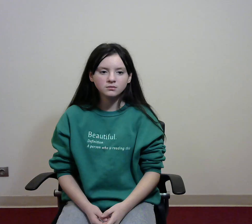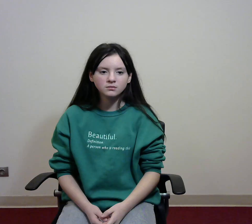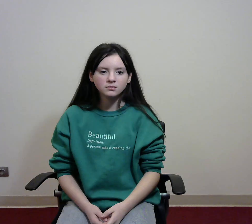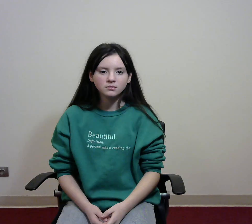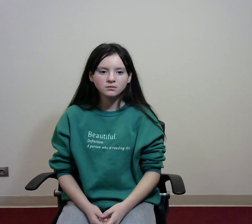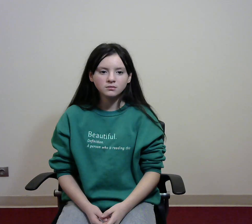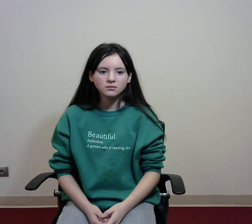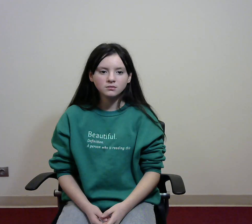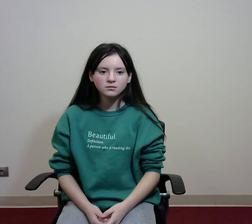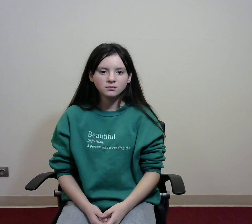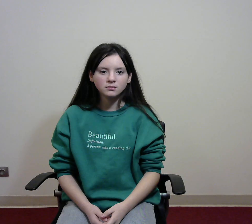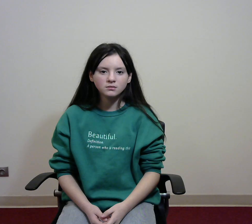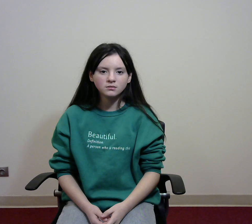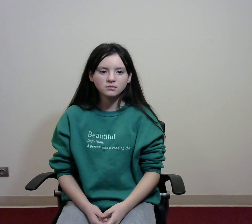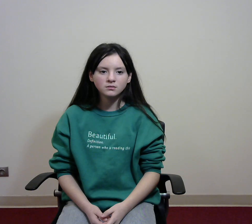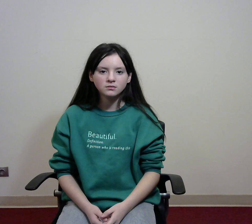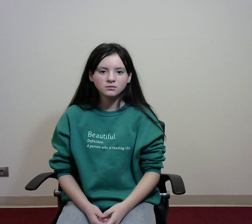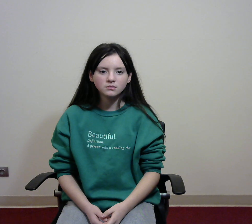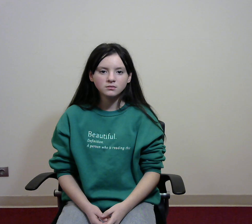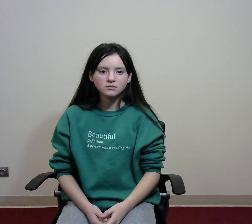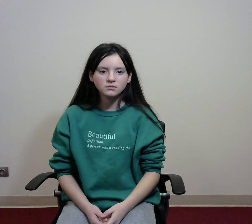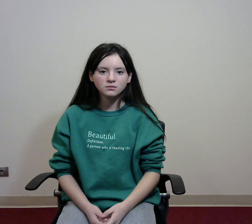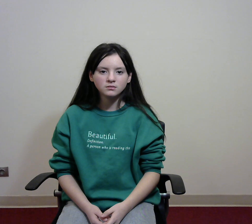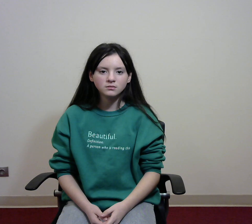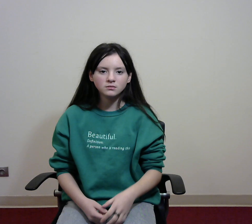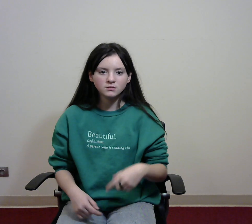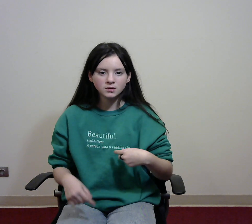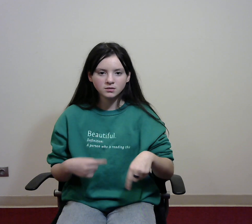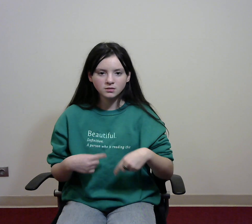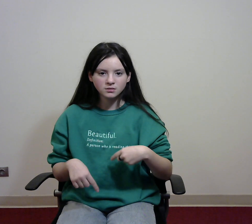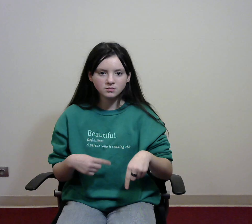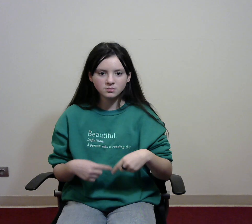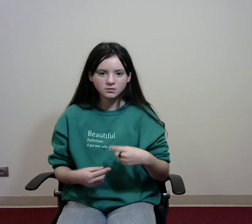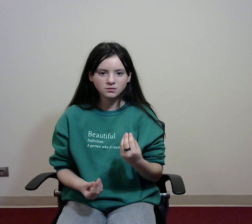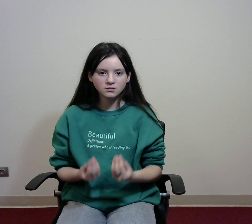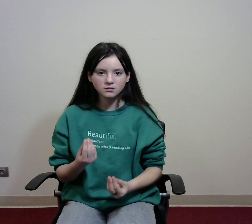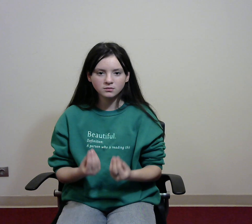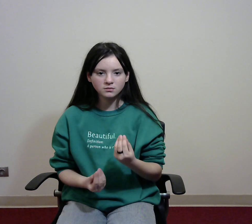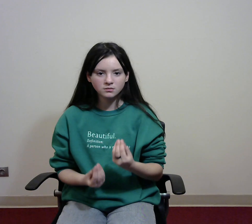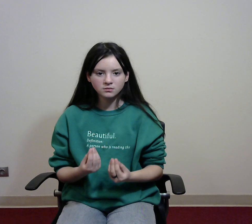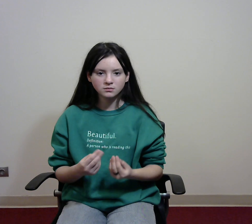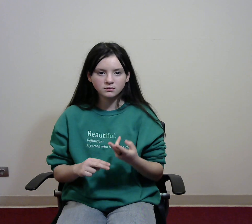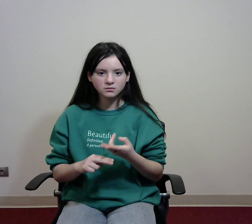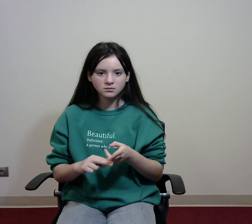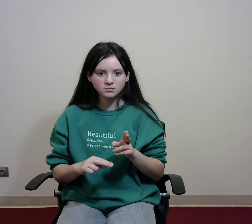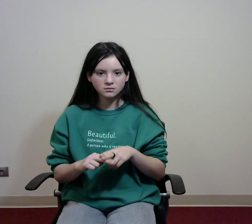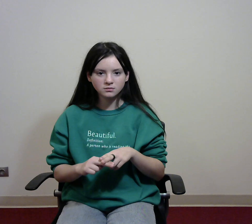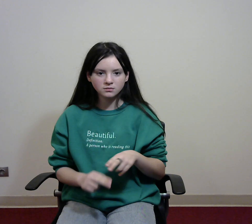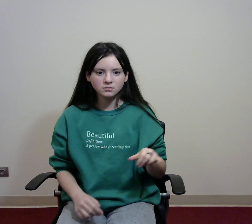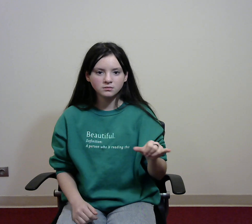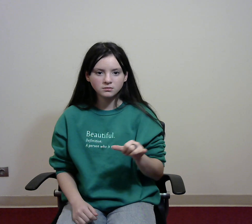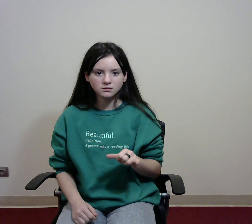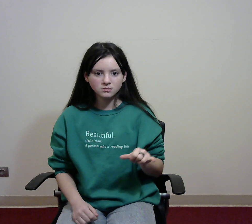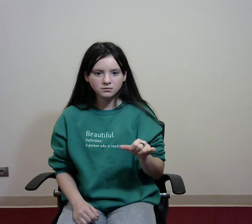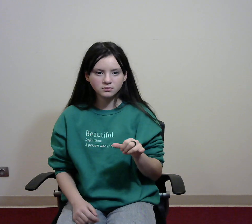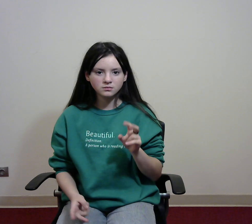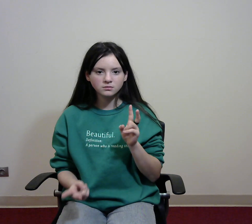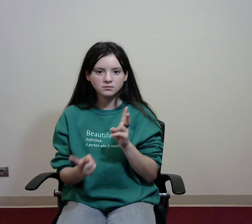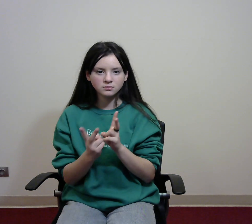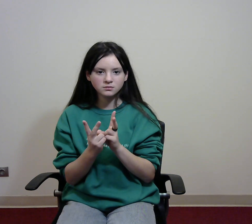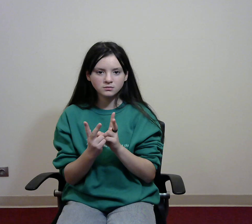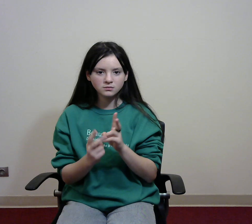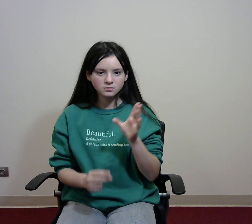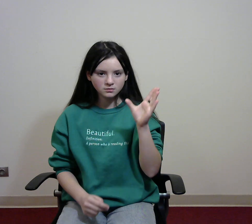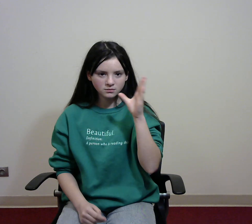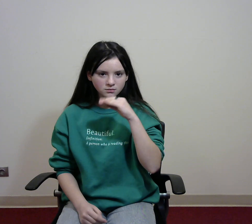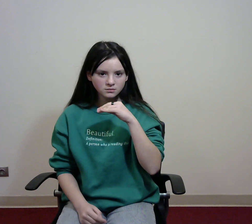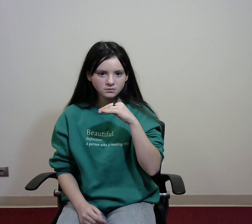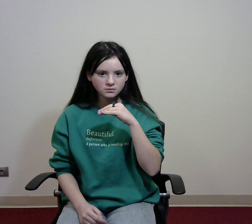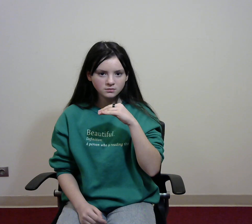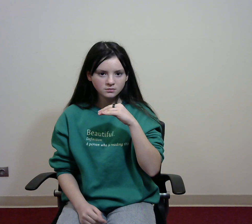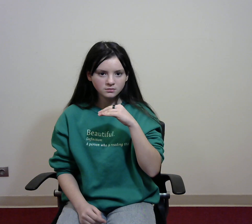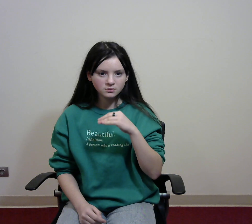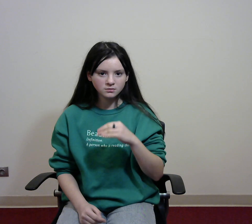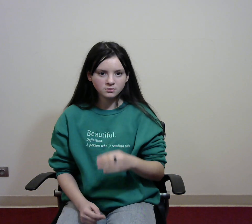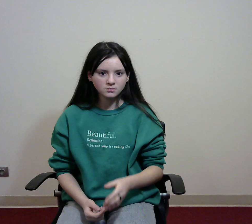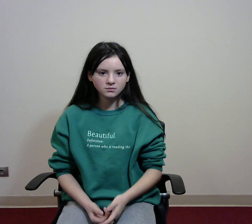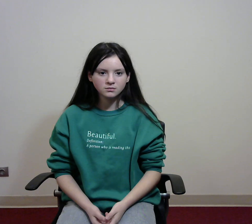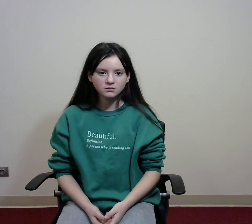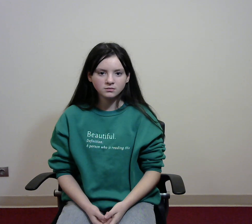Futbol oynamaq üçün harda görüşə bilərik?